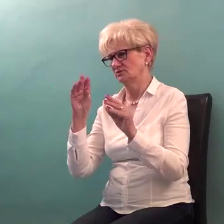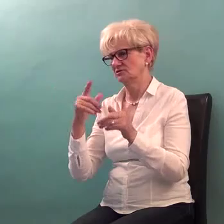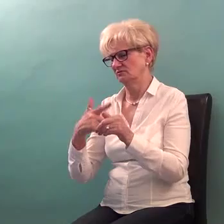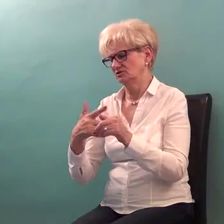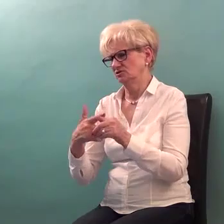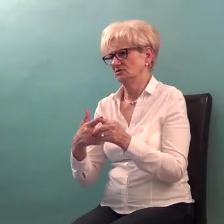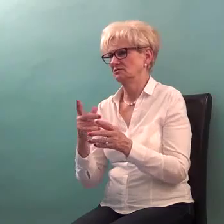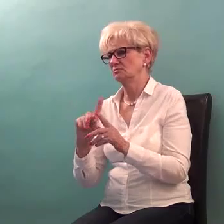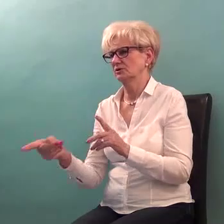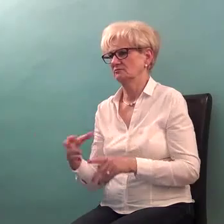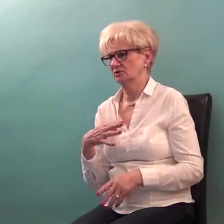Po dwudziestej jestem wolna.